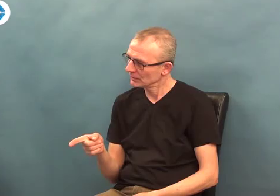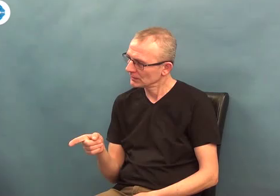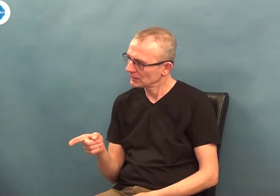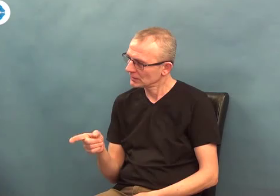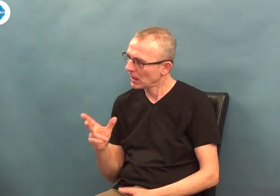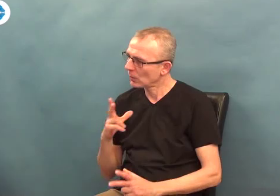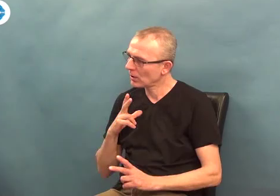Urlop.